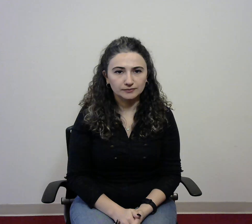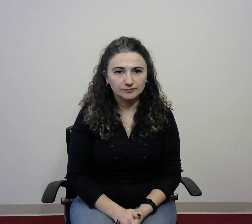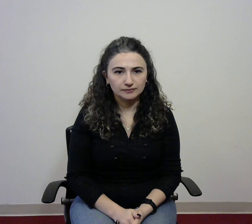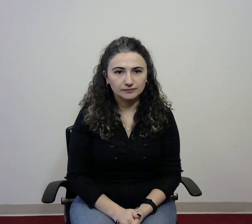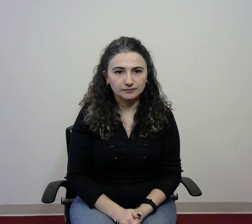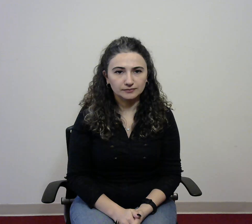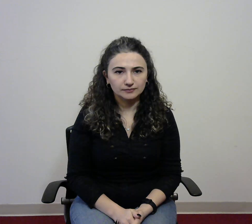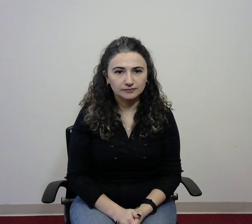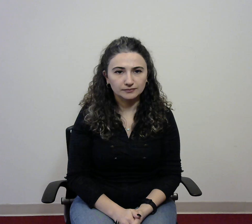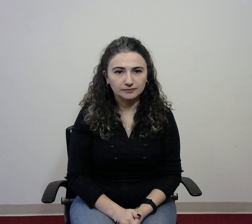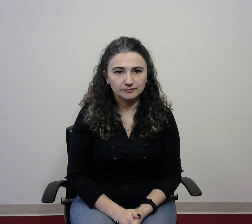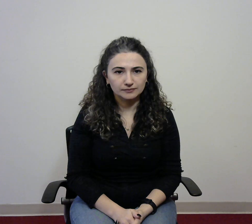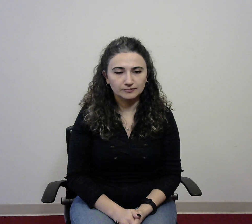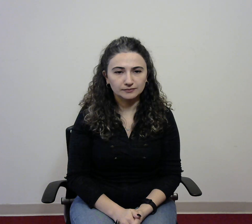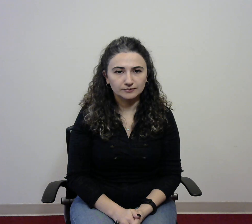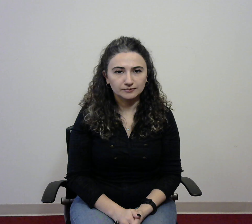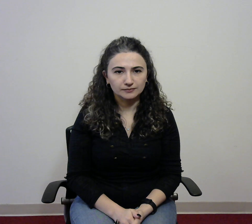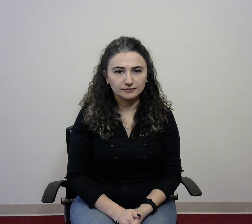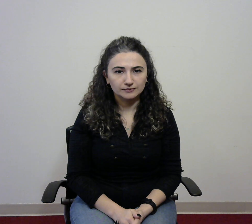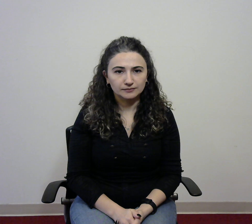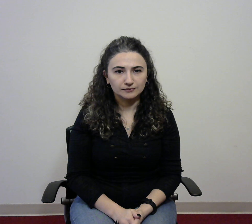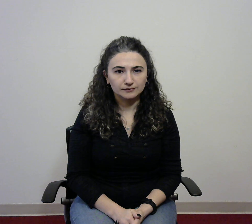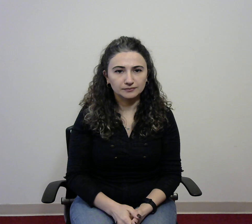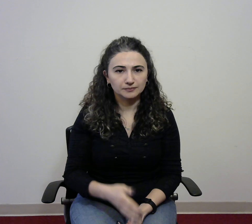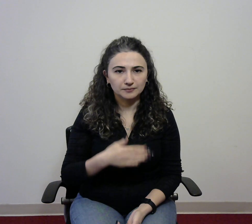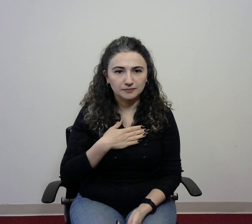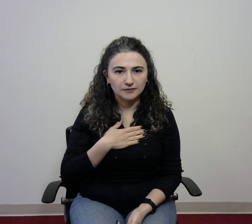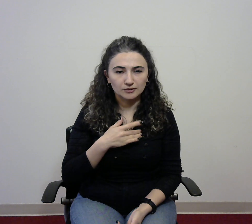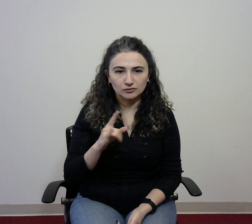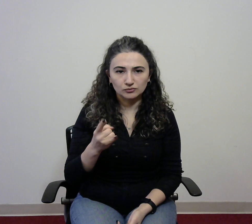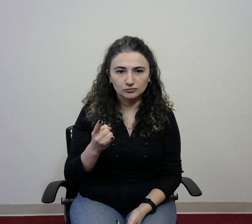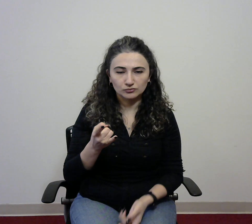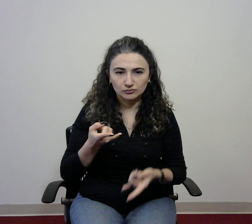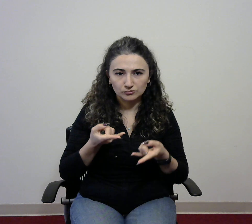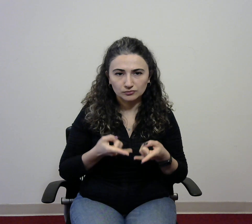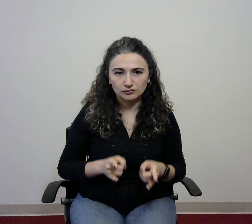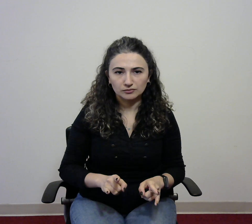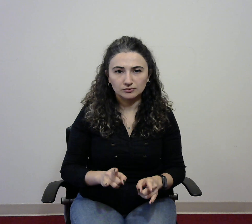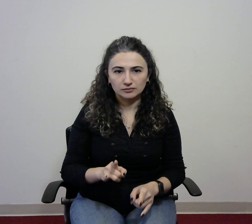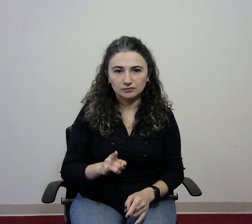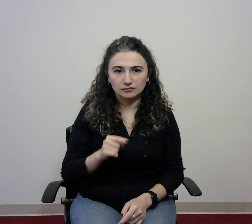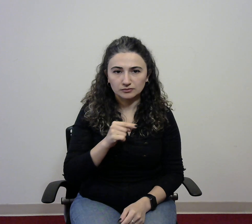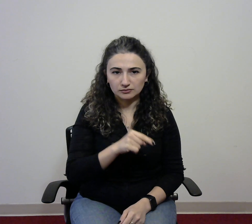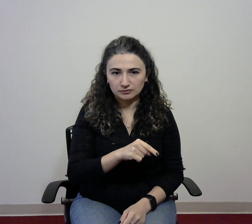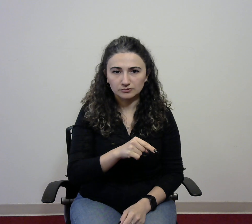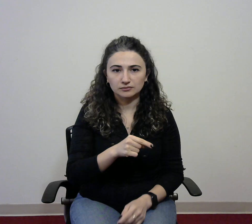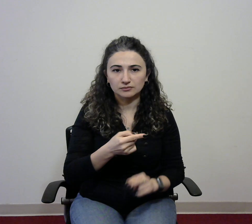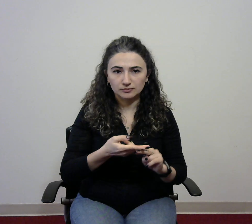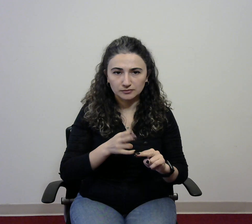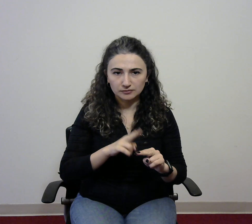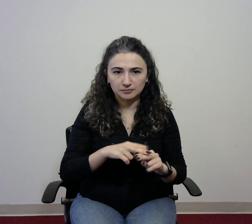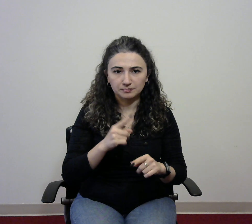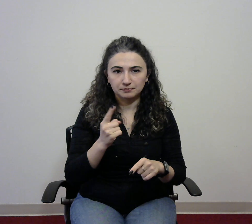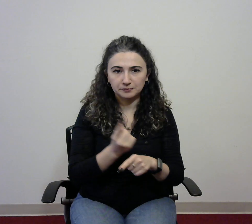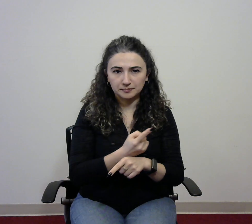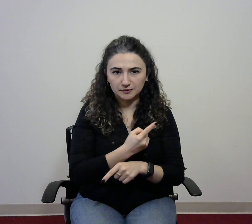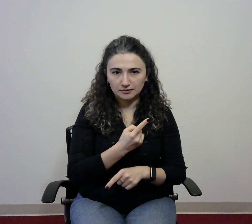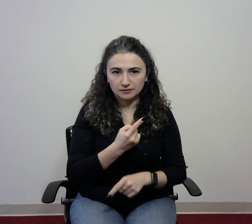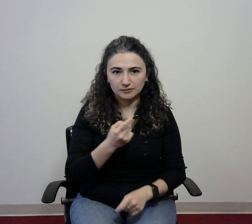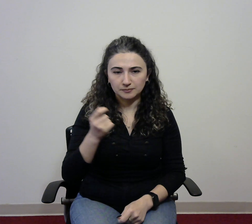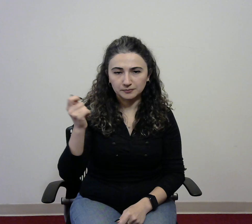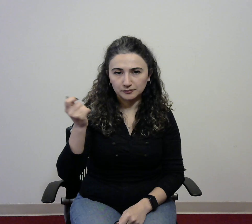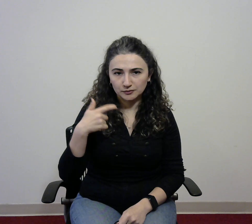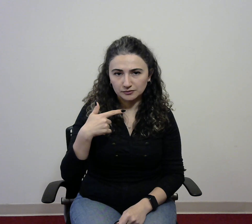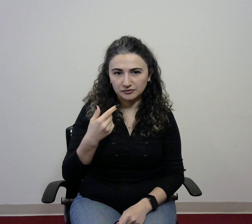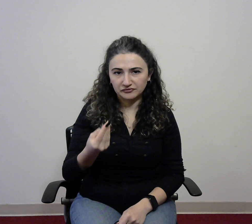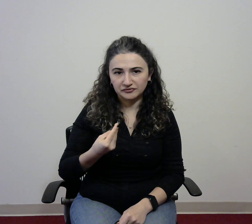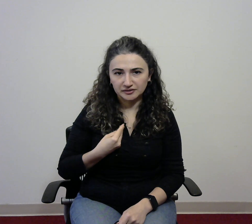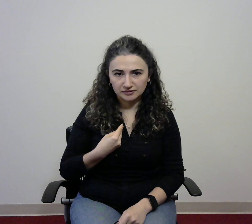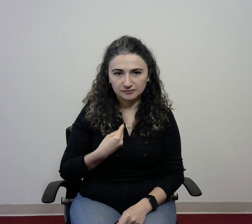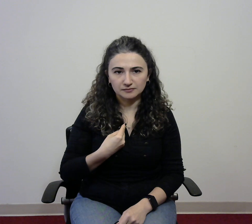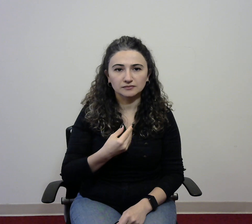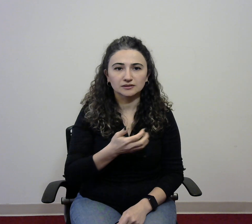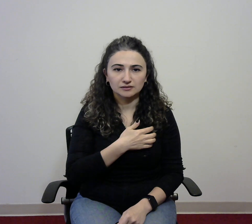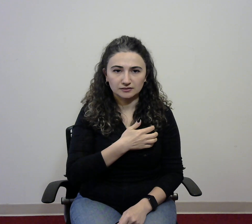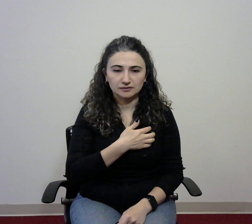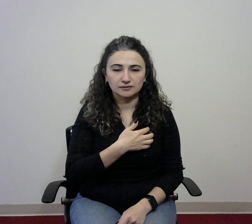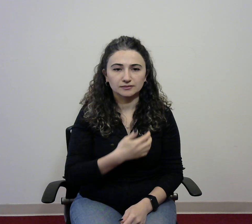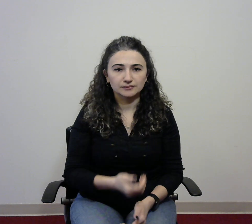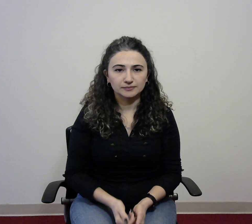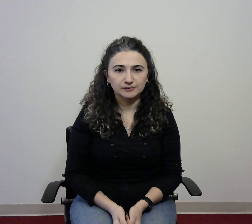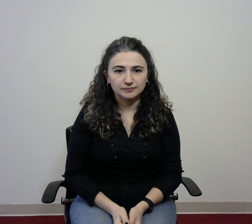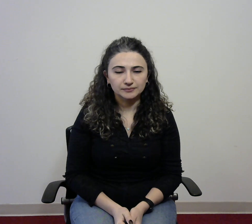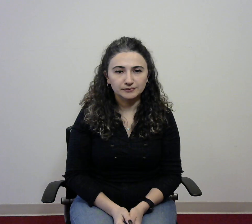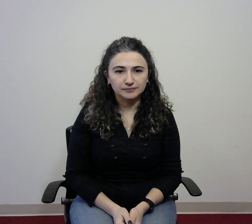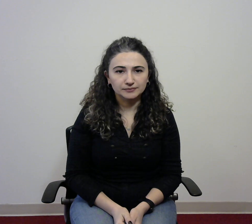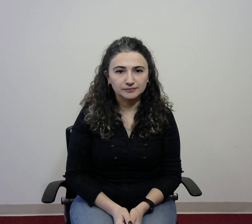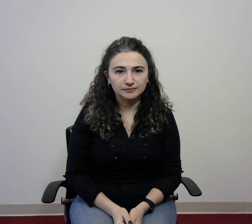Mənim uşağım anadan olub, ona görə birdəfəlik müavinət almaq istəyirəm